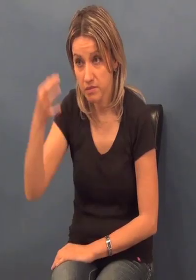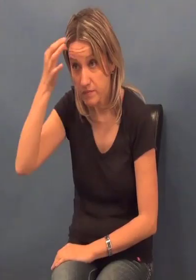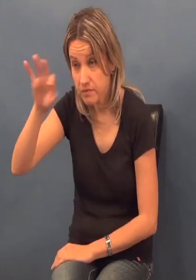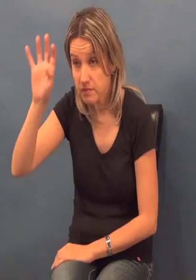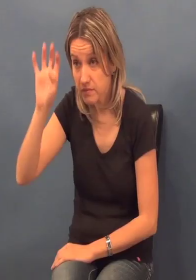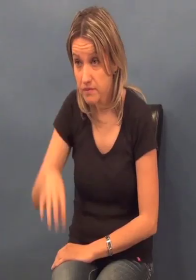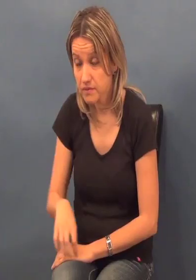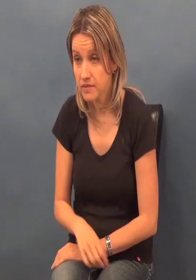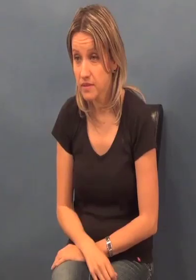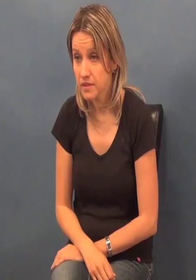Wszystkie?